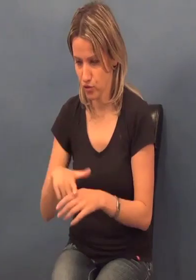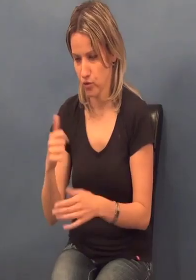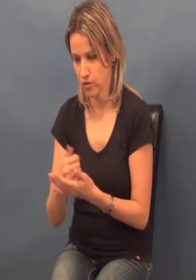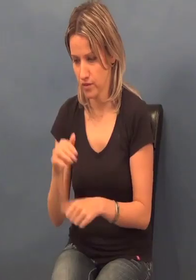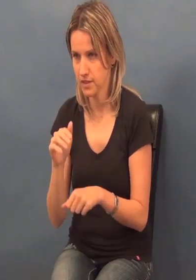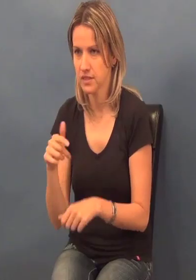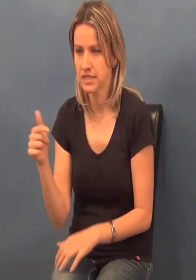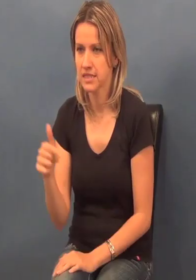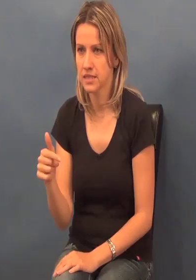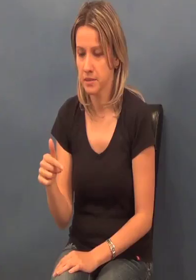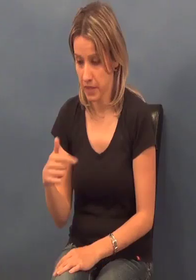Znowu zajęte.